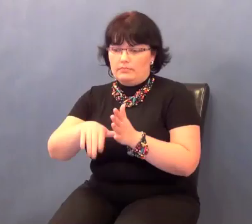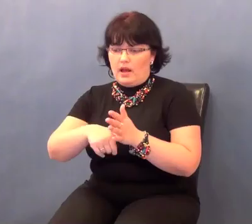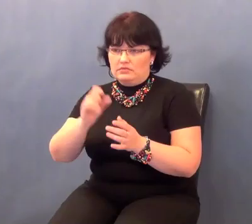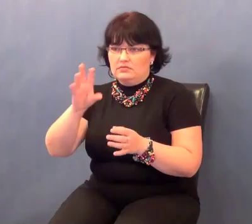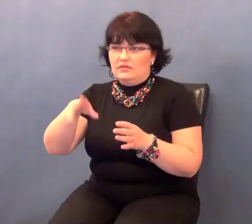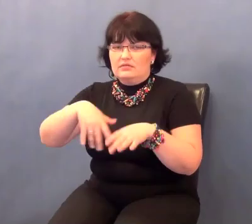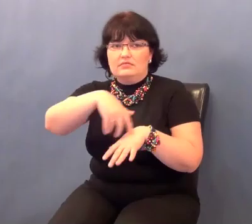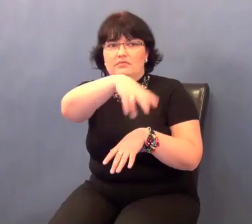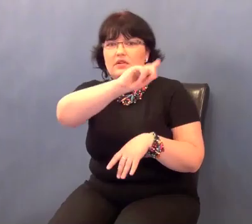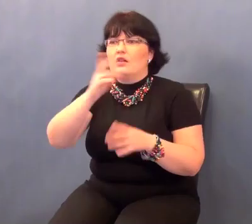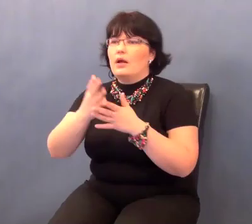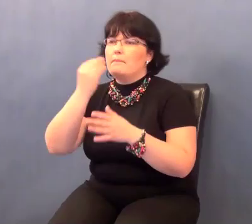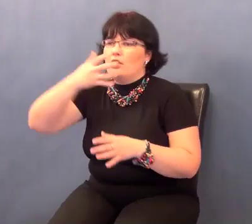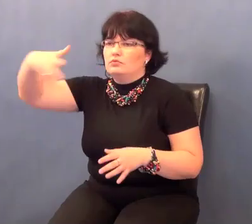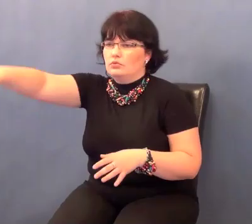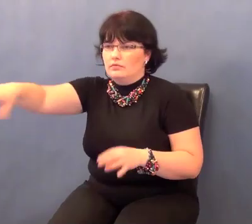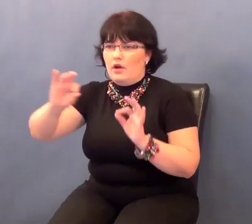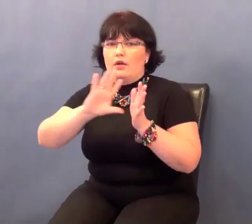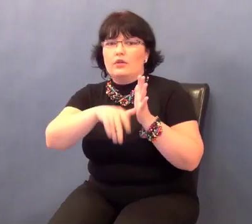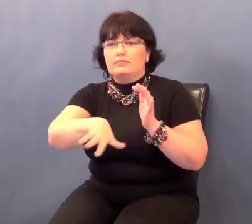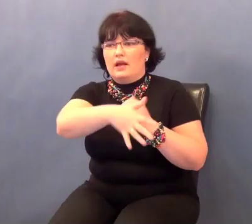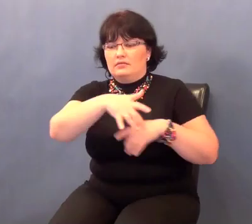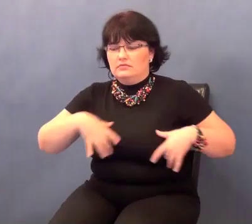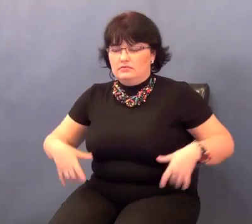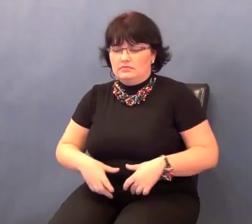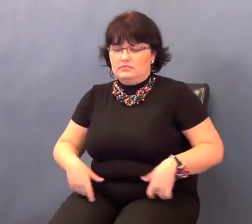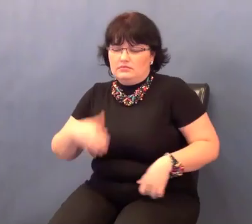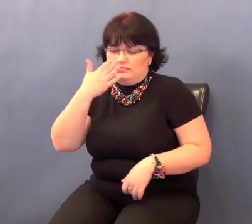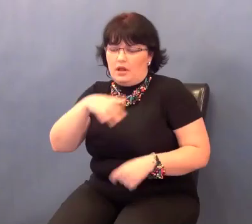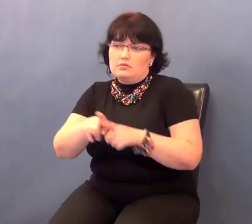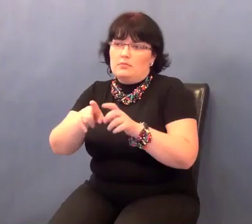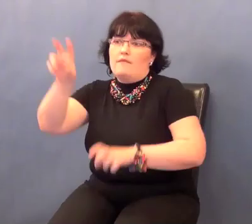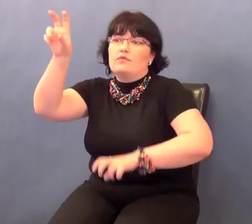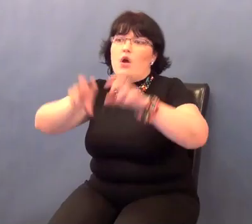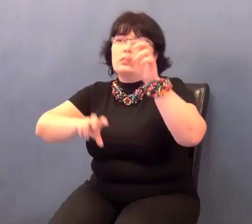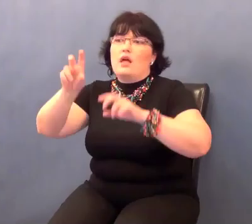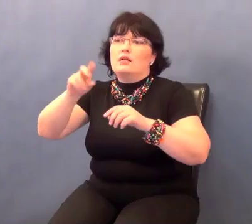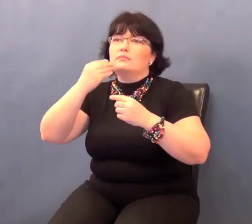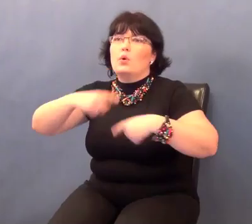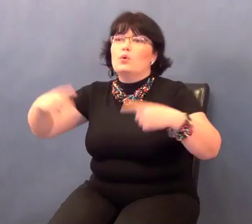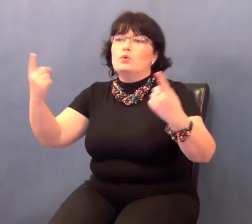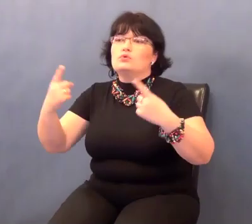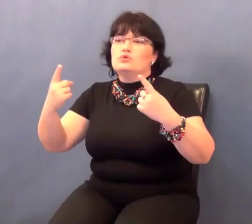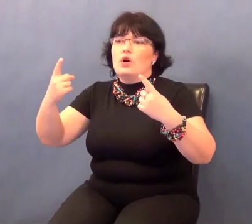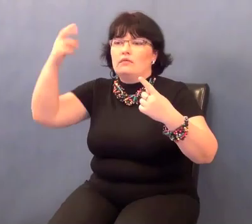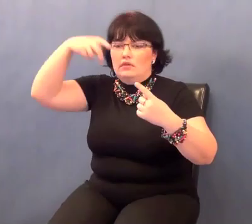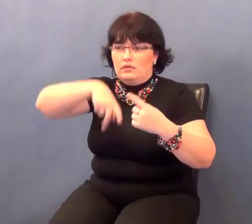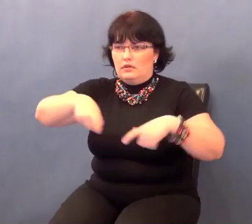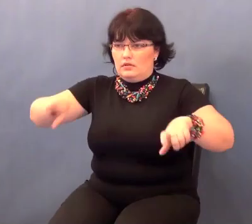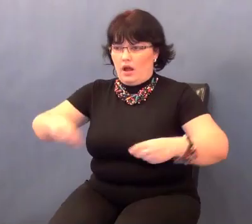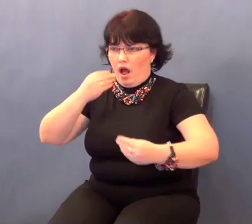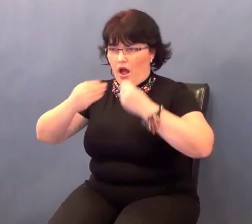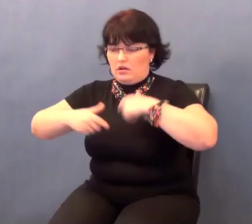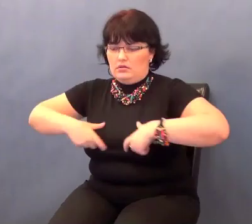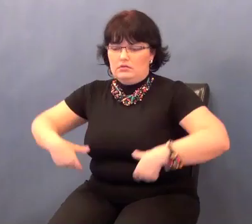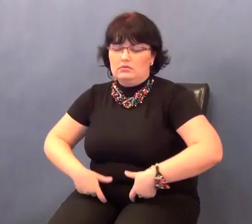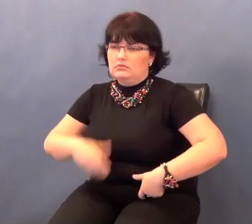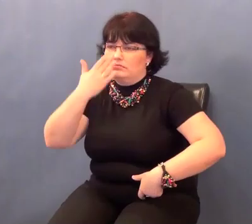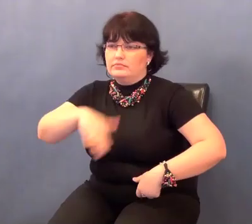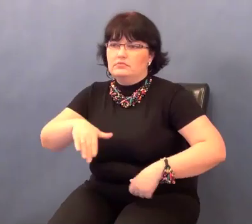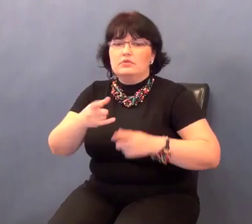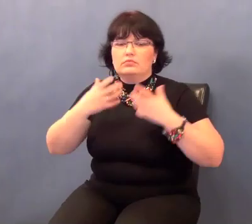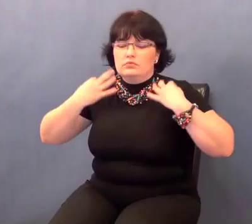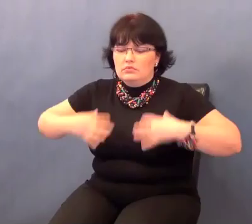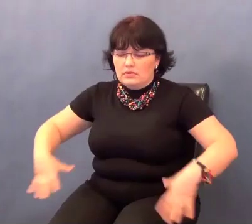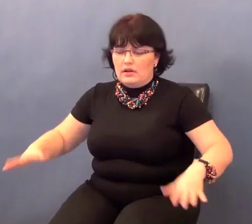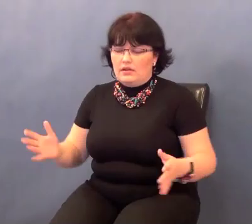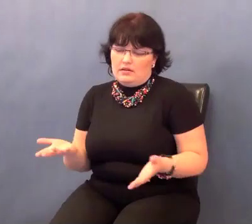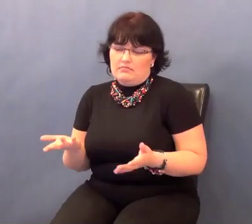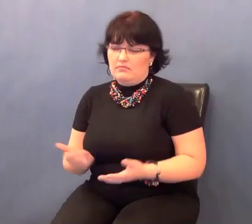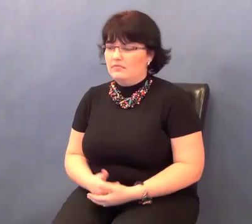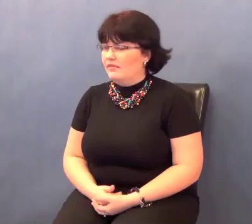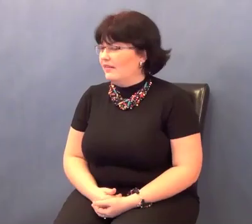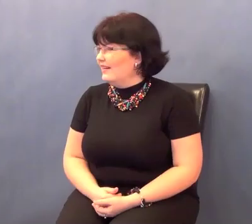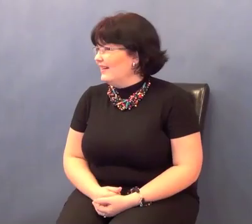Po mieście nie wolno chodzić w stroju kąpielowym, nad morzem na plaży tak, inaczej jest brzydko, w luksusowym hotelu tak samo, do stołówki idzie się w sukience, a nie w stroju kąpielowym.